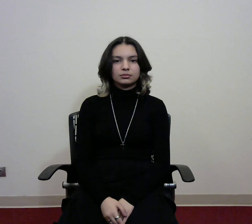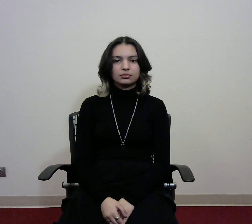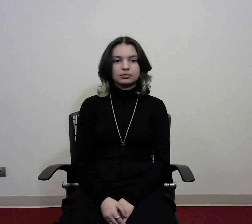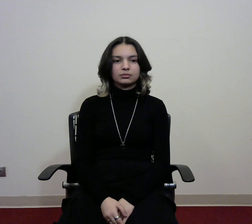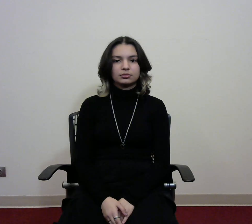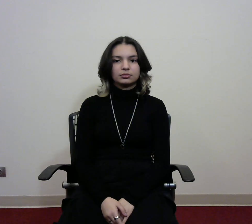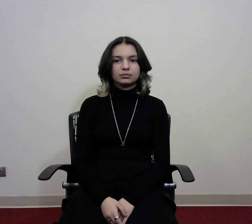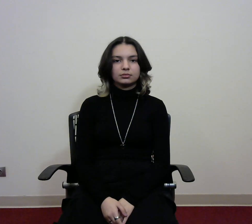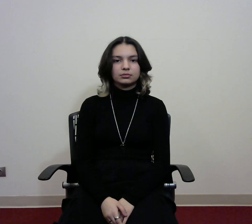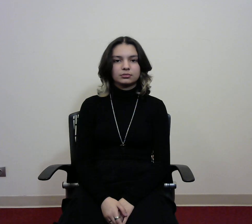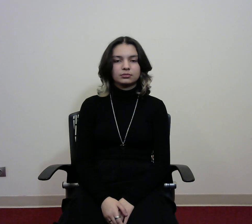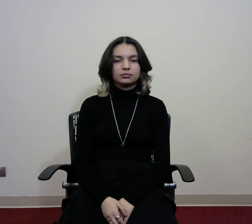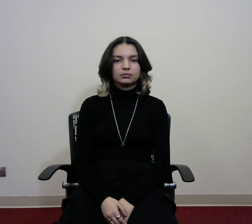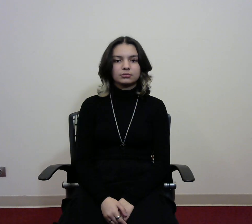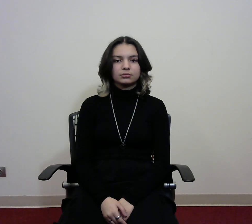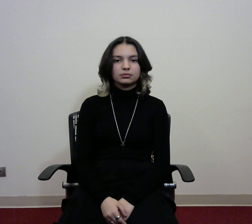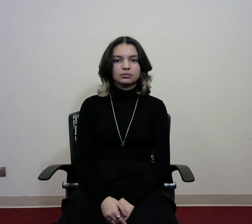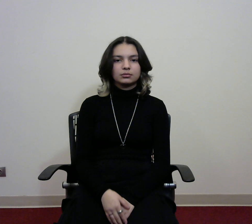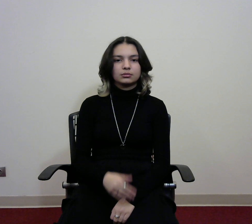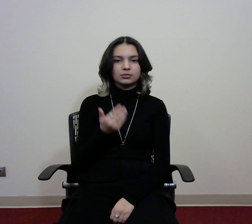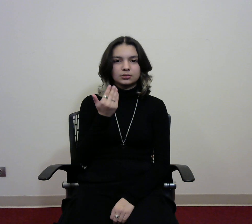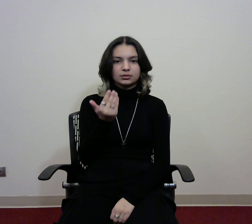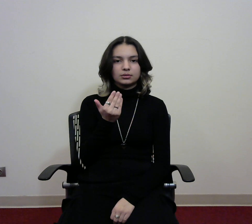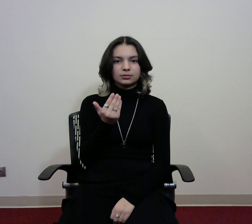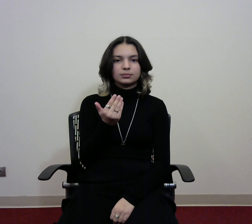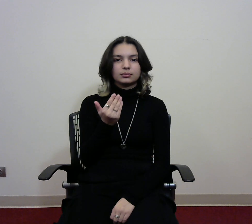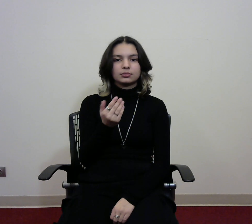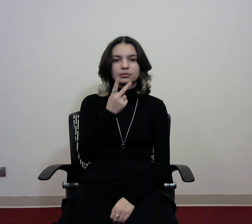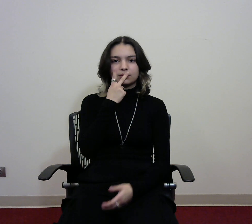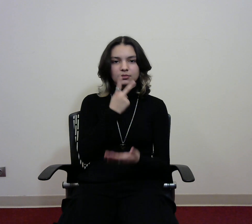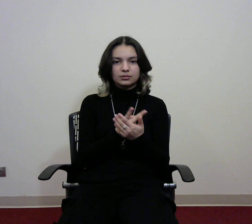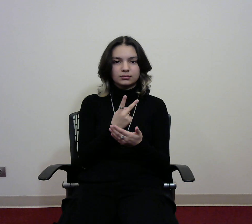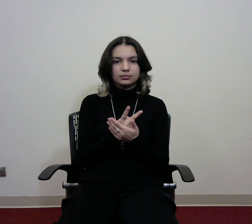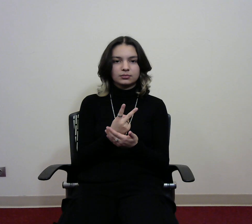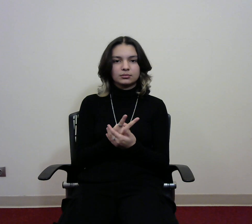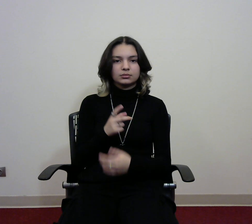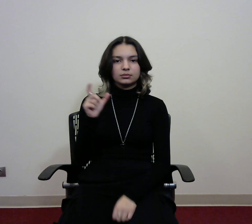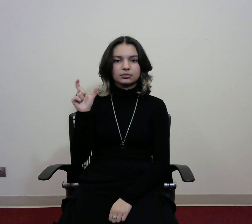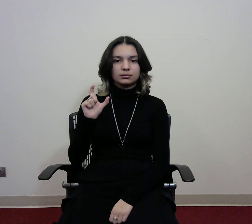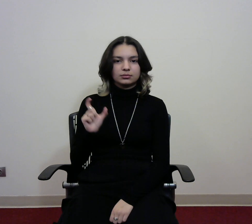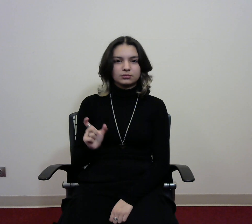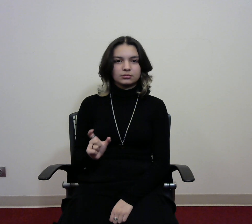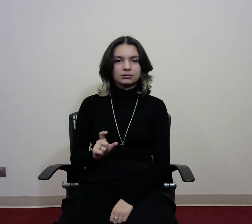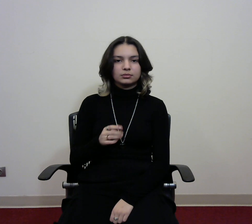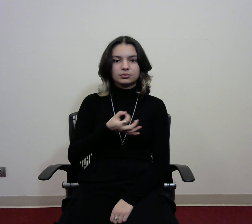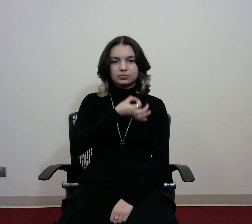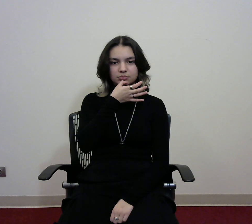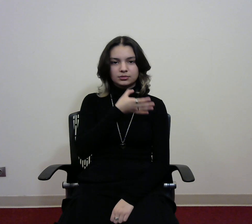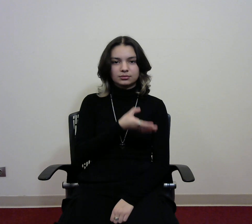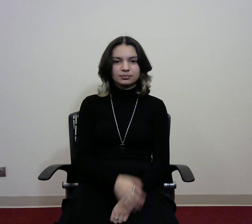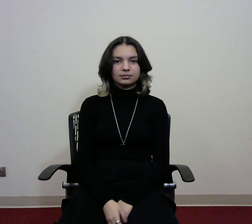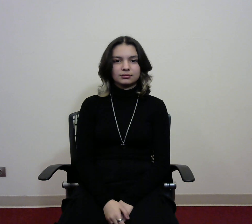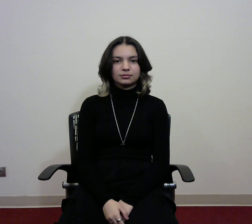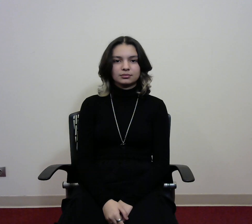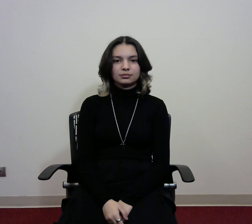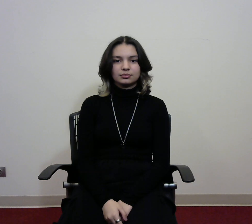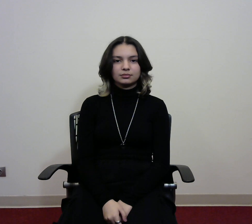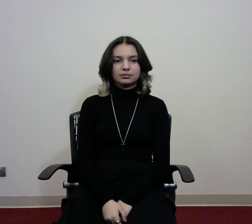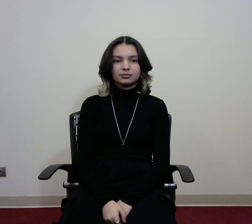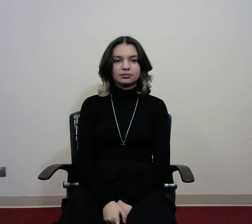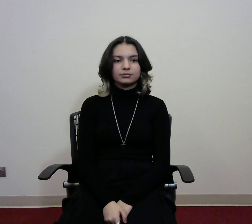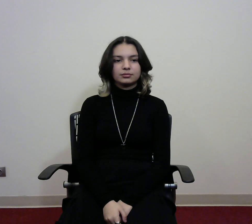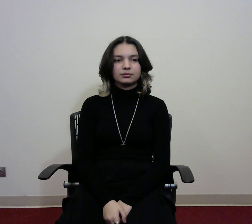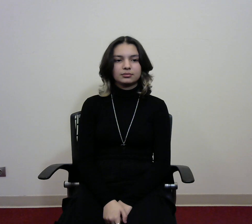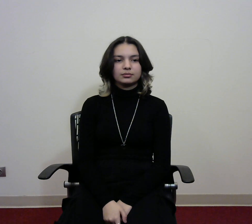Sizə göstərilən şeiri bəyəndiniz?